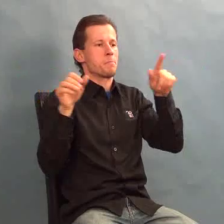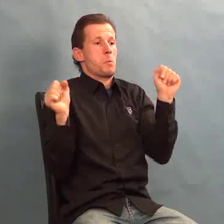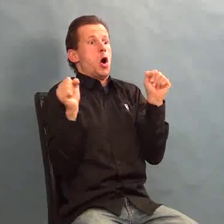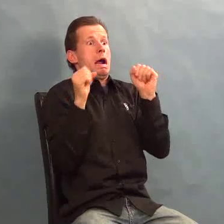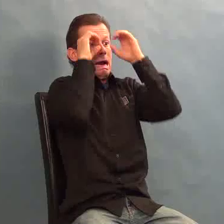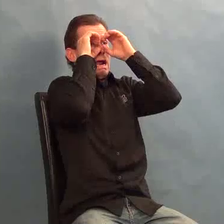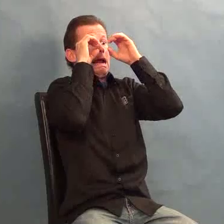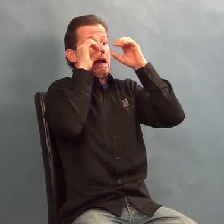Ptaszek patrzył na kota przez lornetkę i był przerażony.